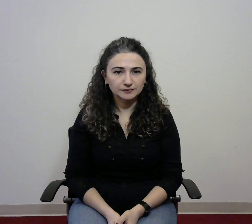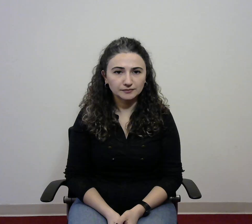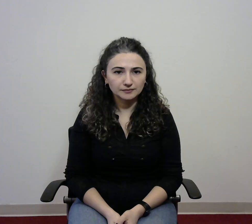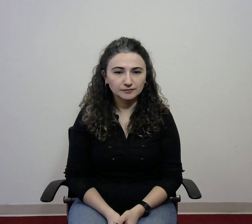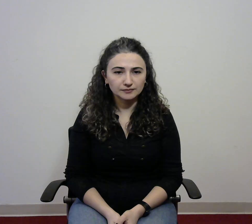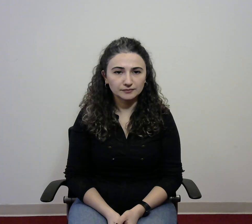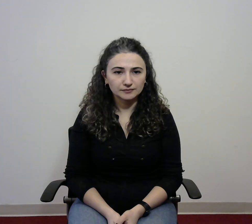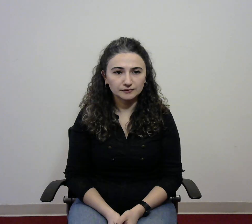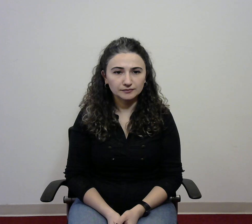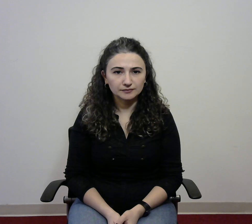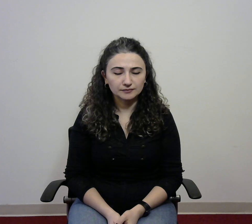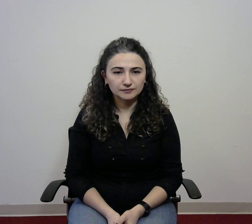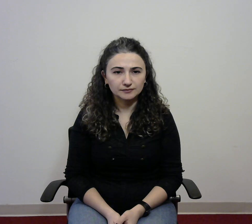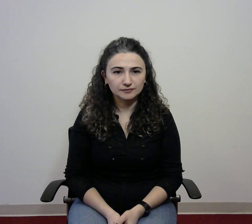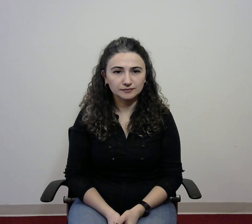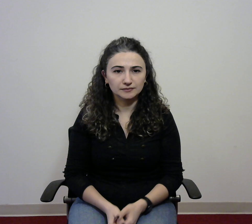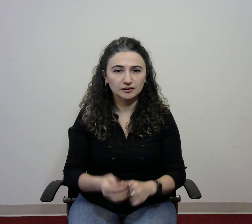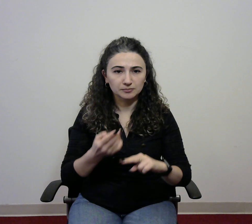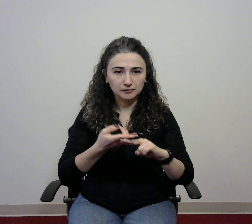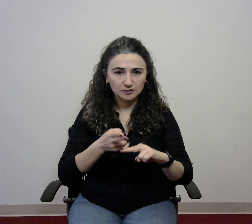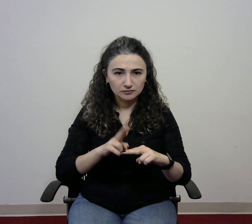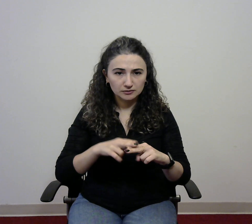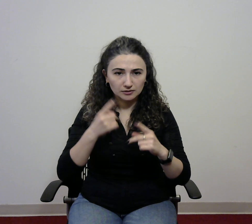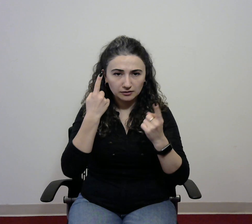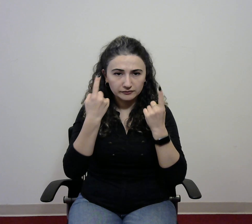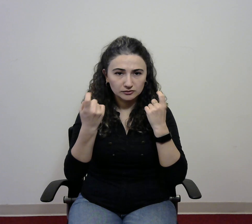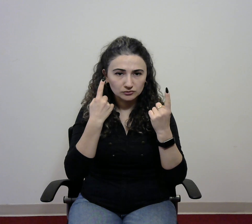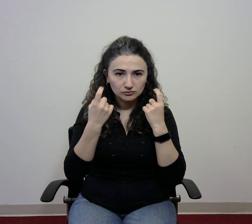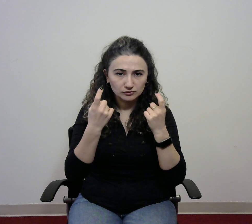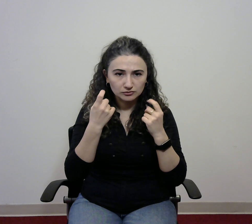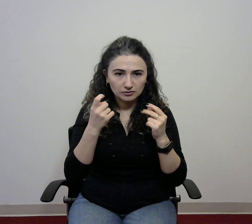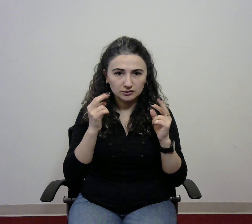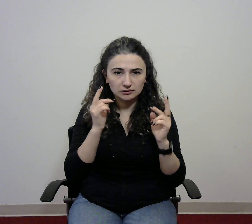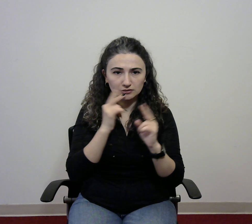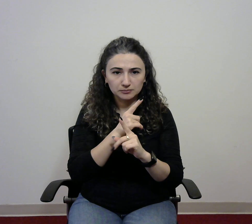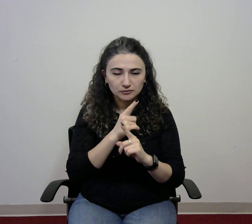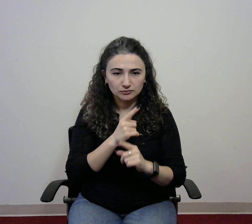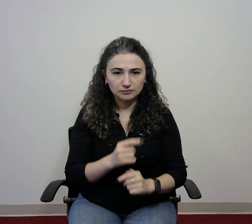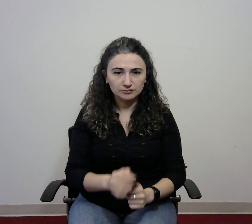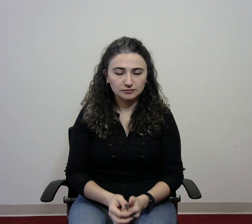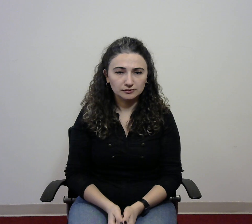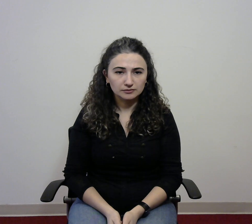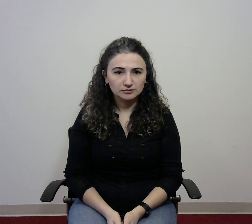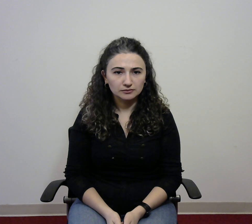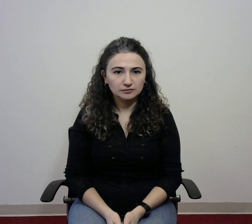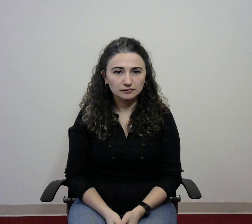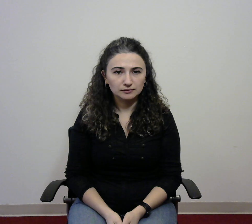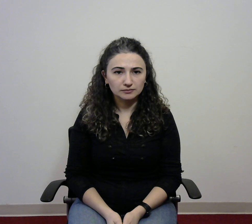Bu məlumat səhvdir